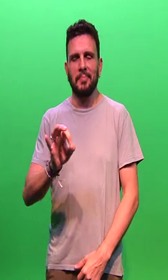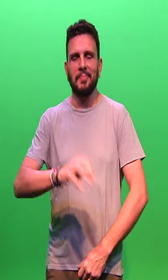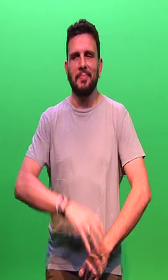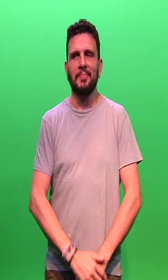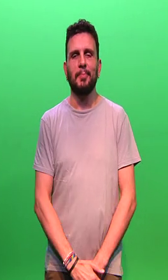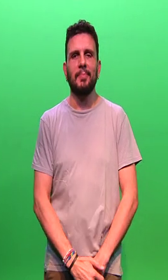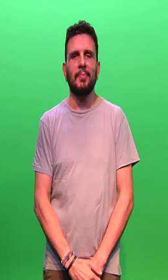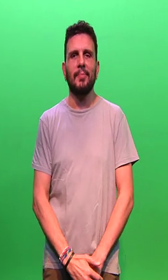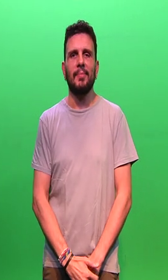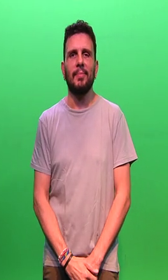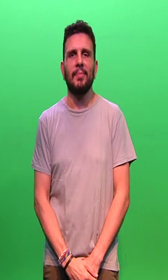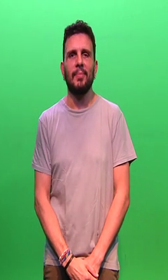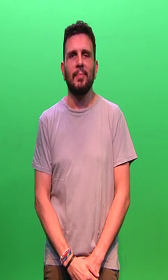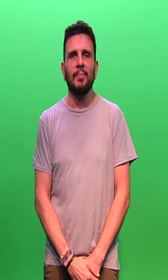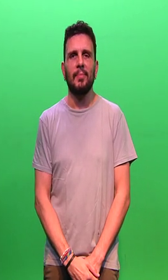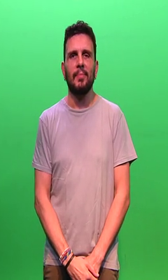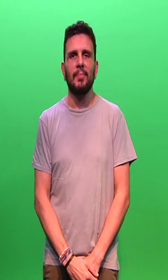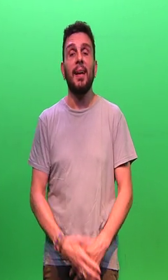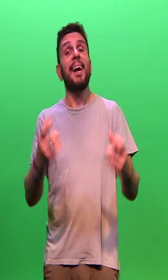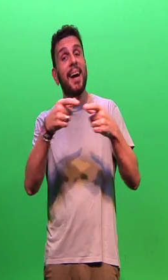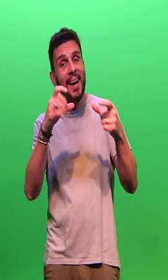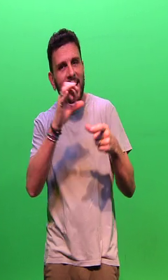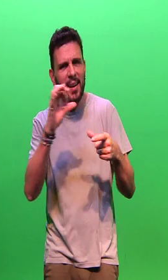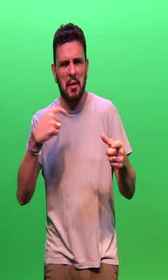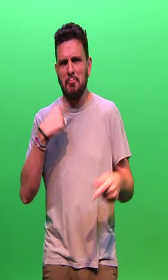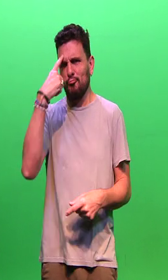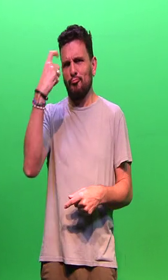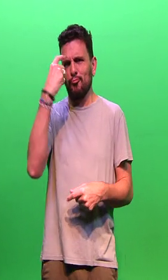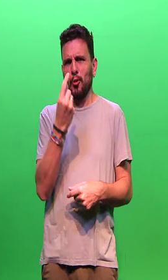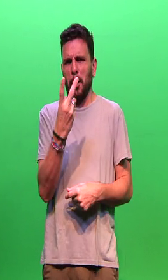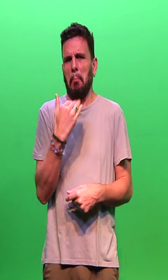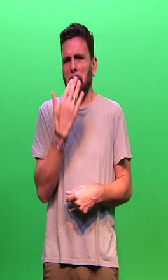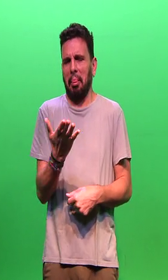Sí. Sé el número de la targeta de la Seguretat Social de memòria.